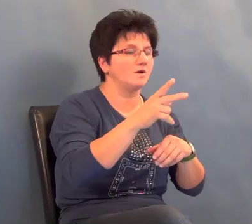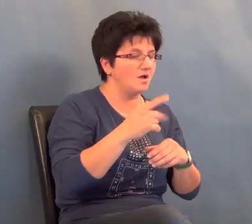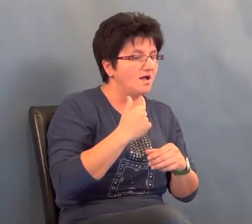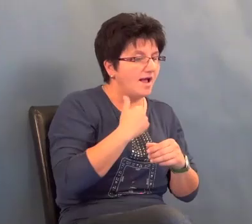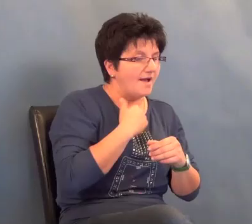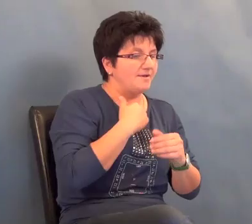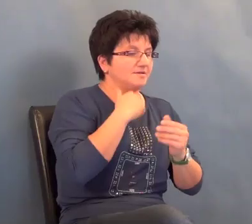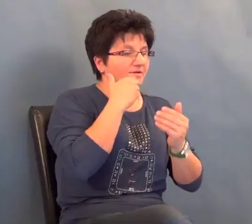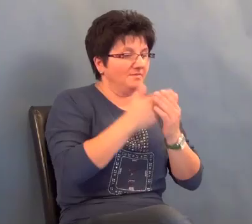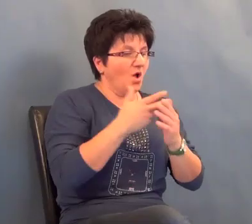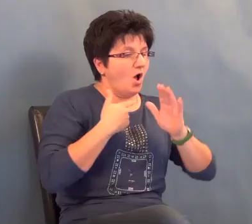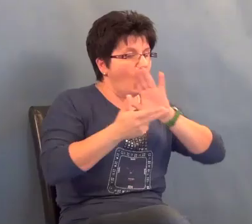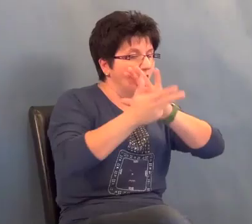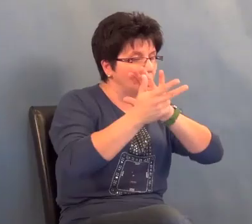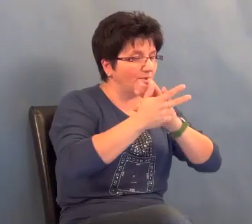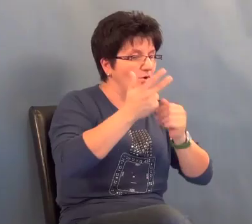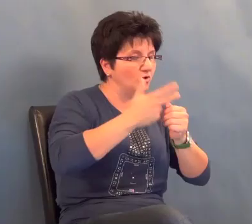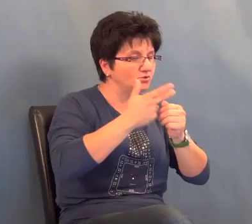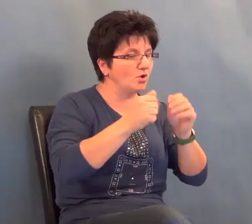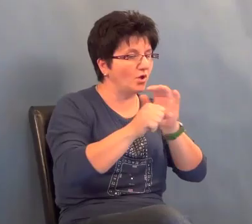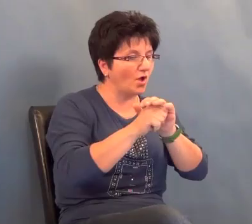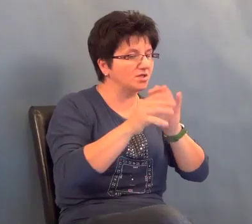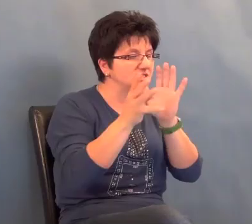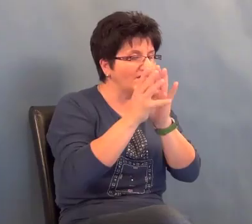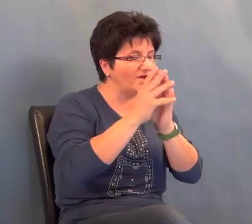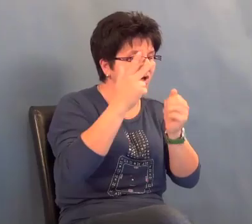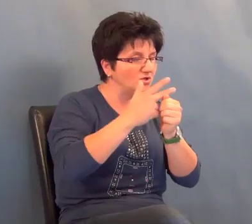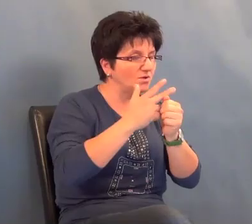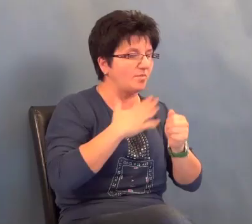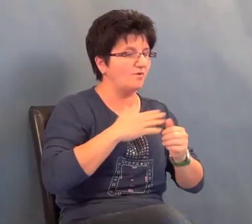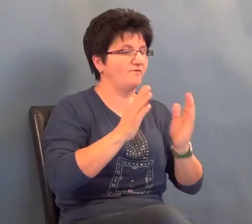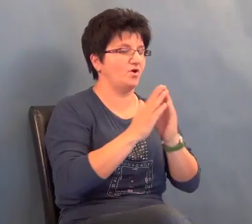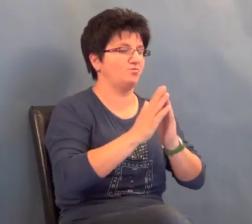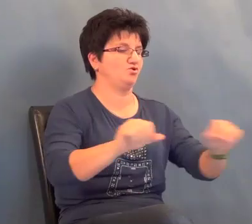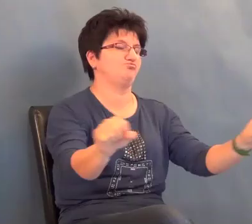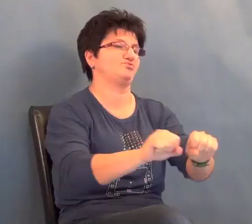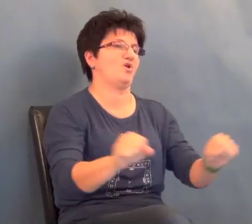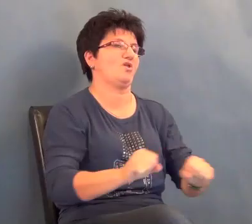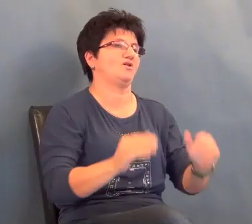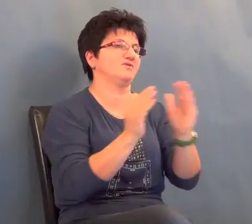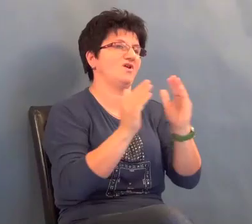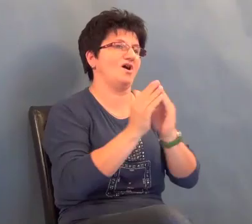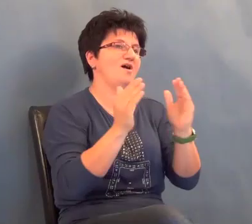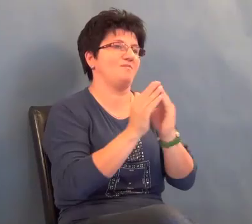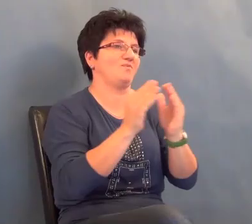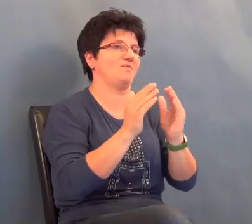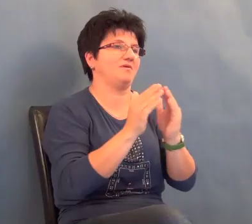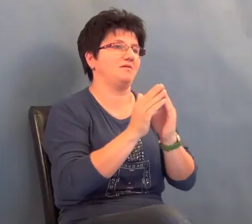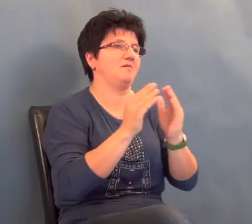Ja to od osiemnastej trzydzieści do dziewiętnastej trzydzieści sprzątam w domu.